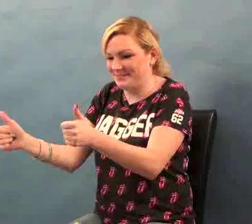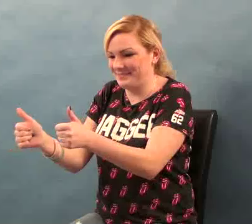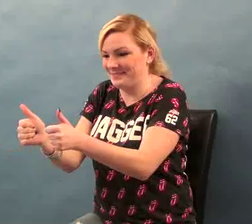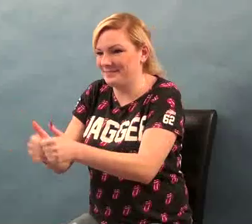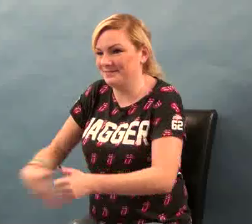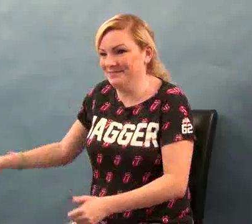Tata go odgania.